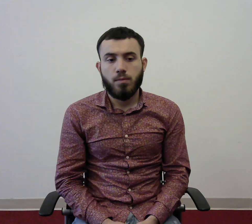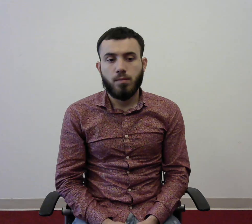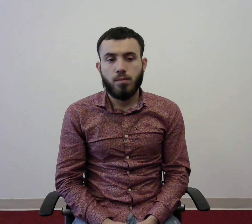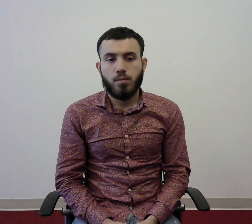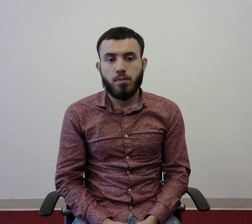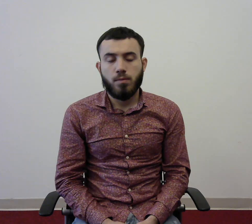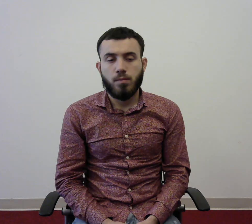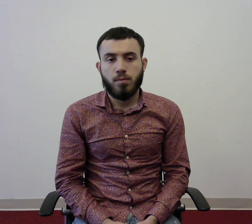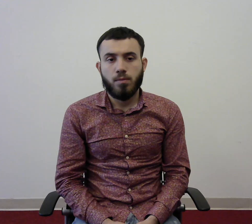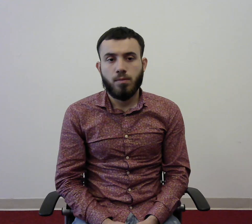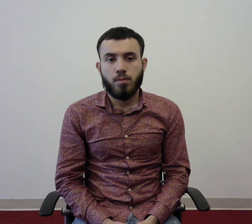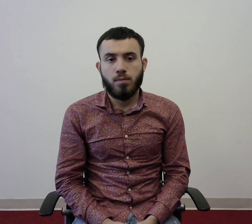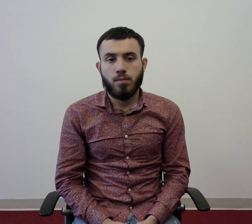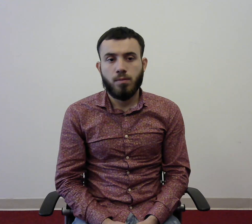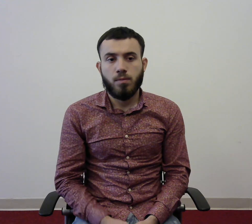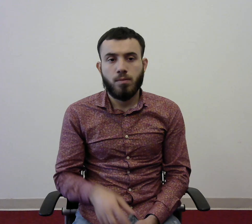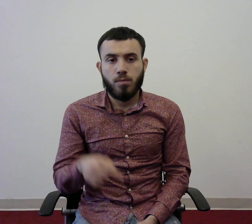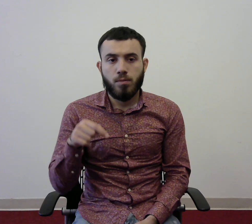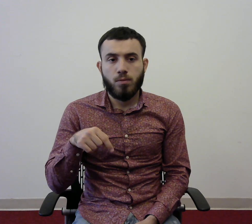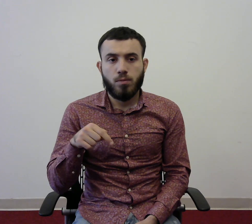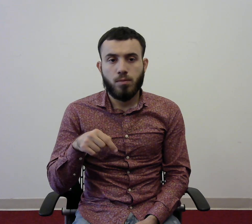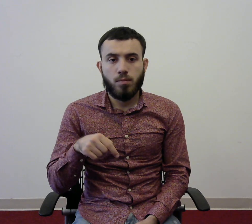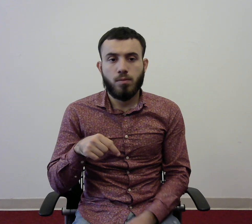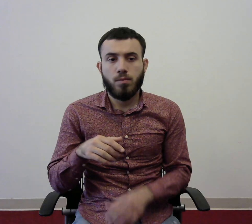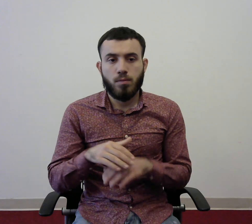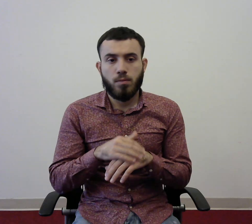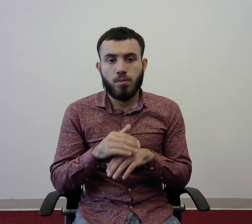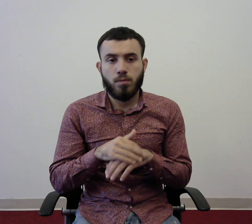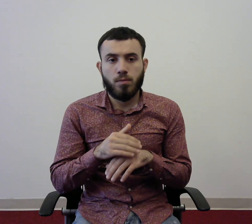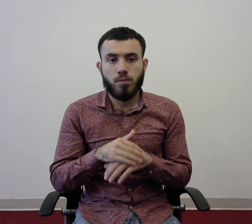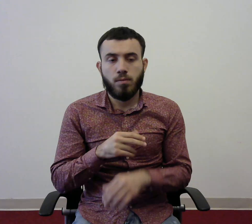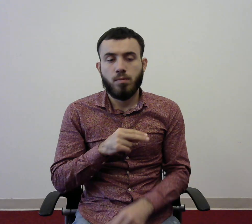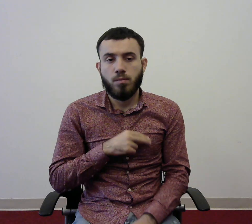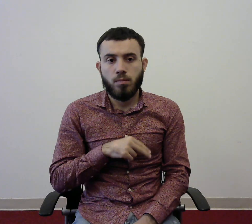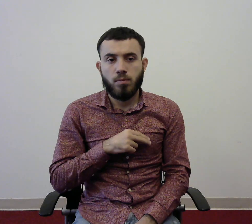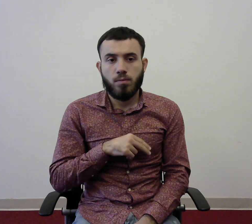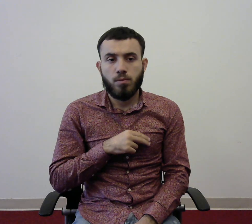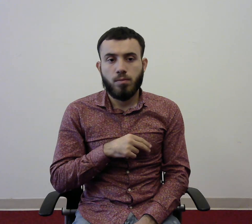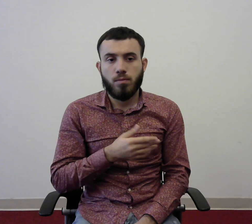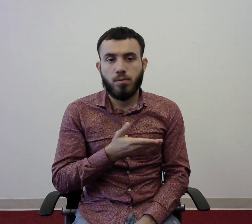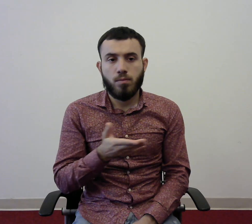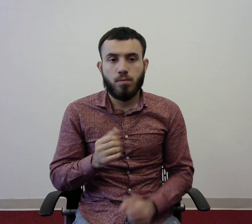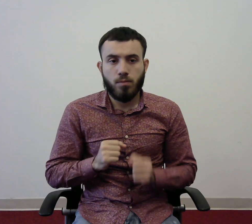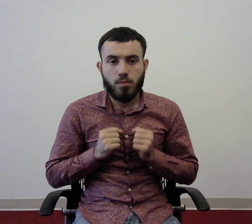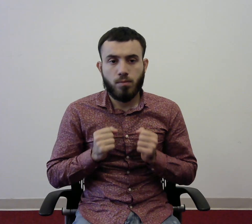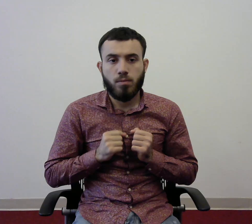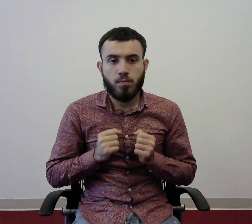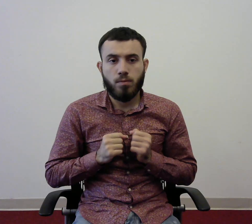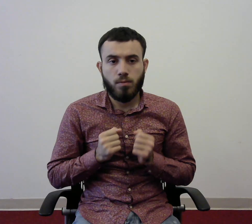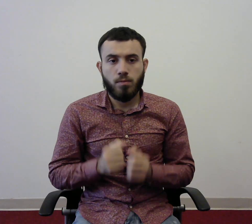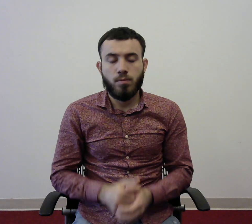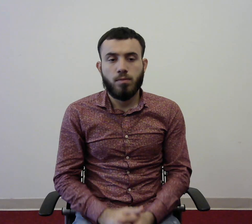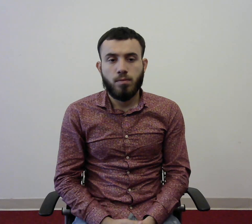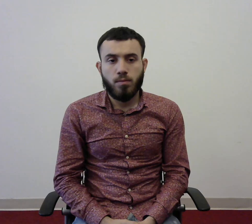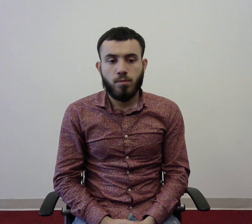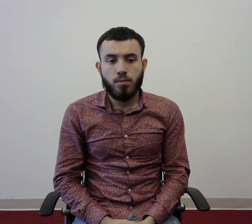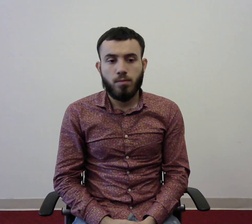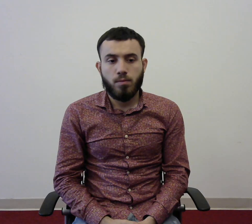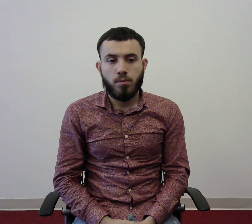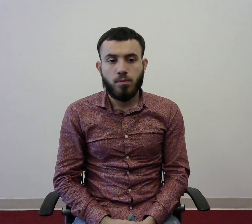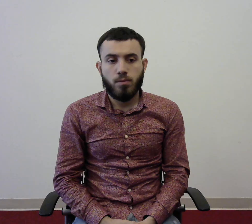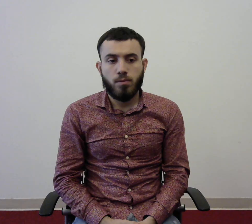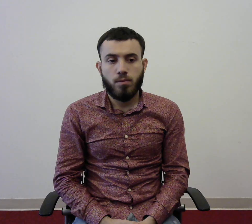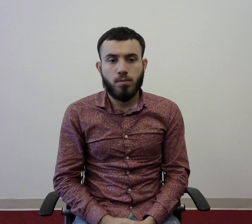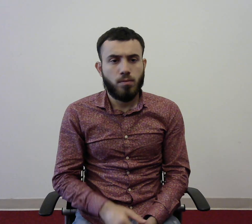Burda mehriban işçilər çalışır